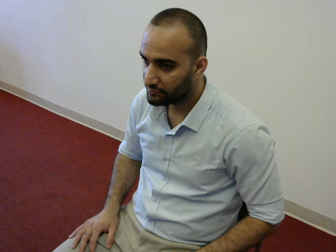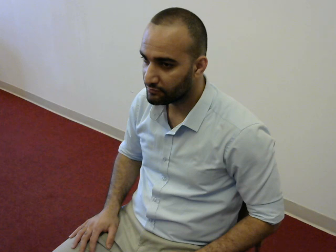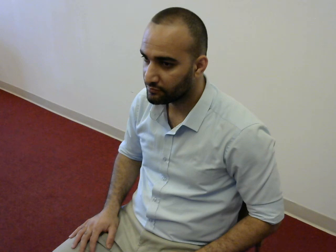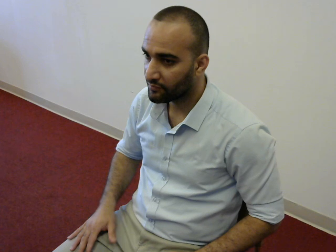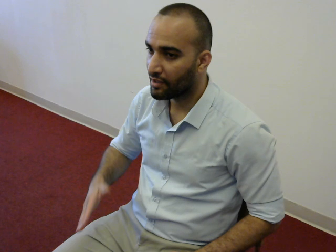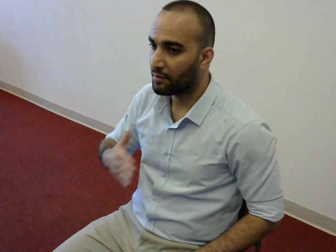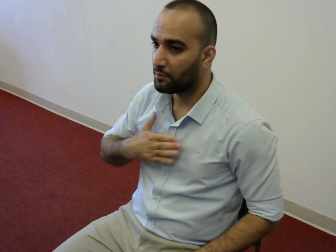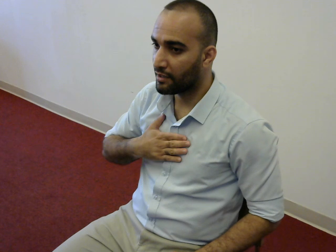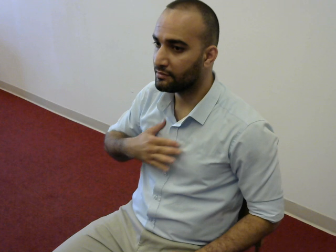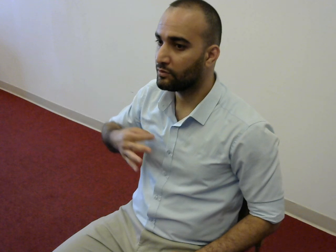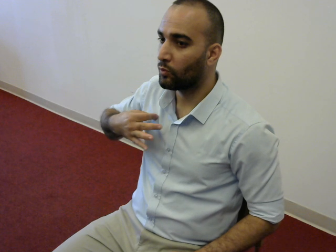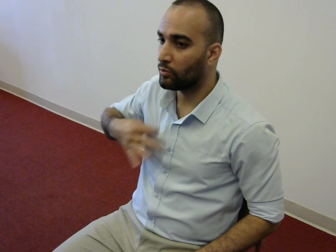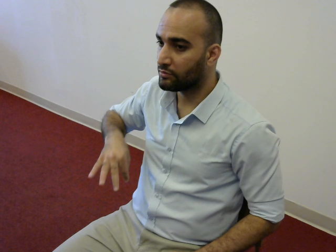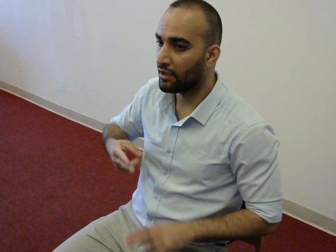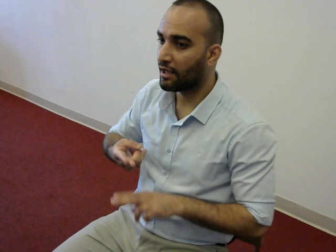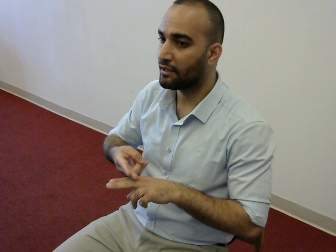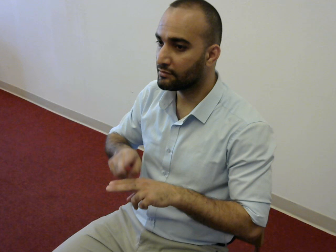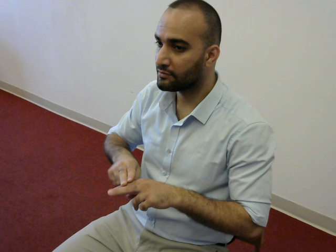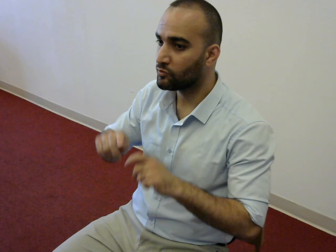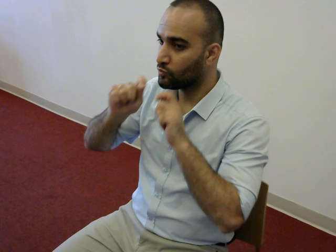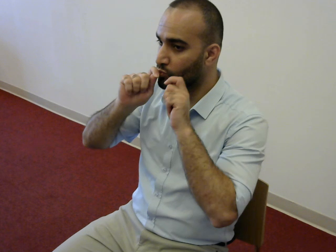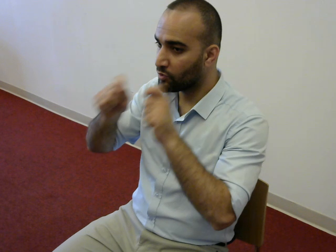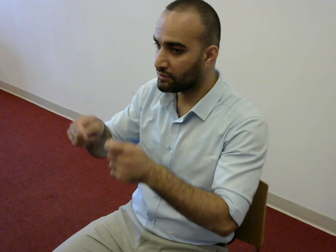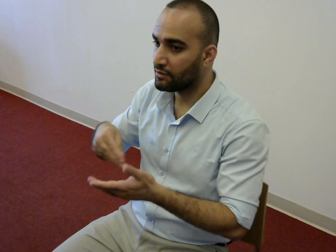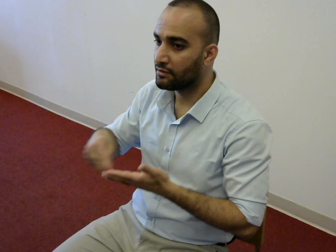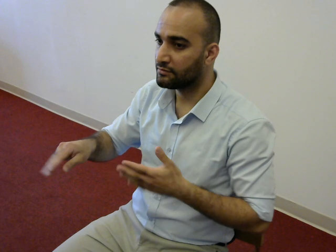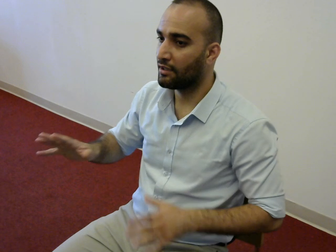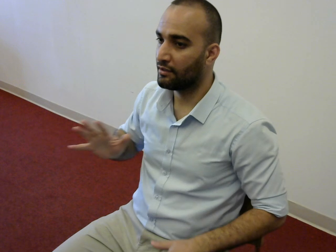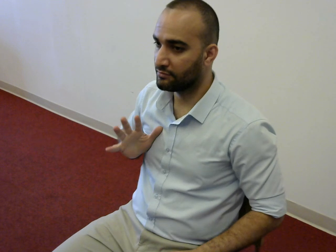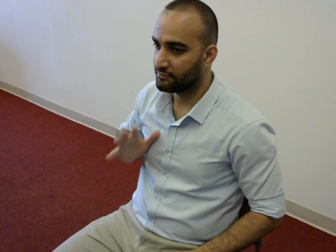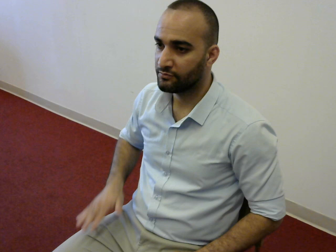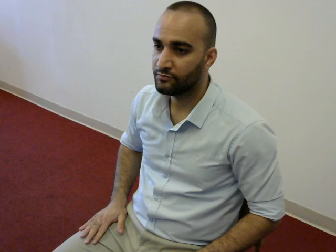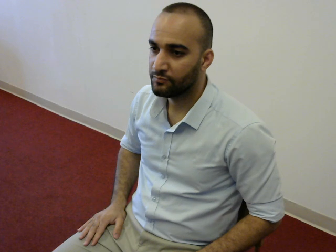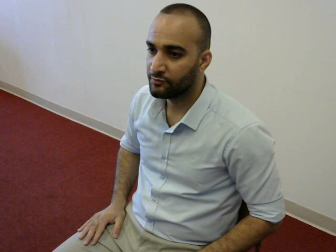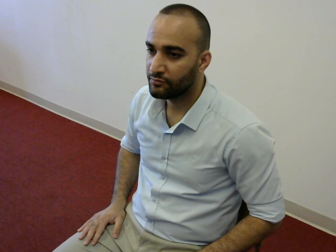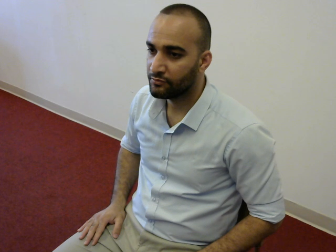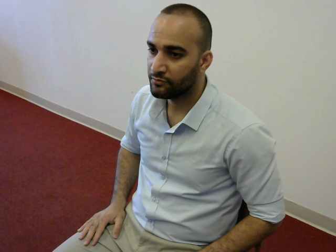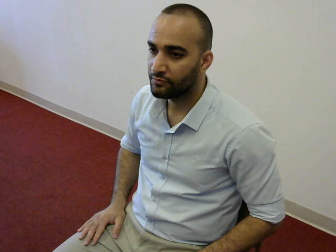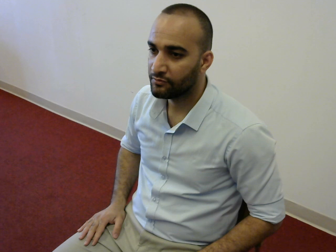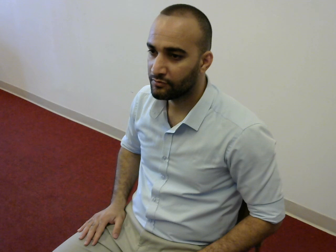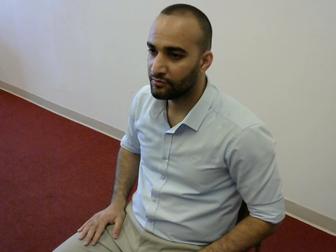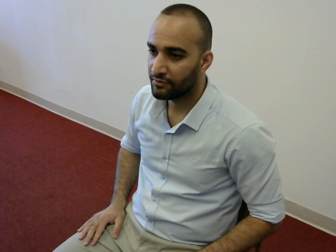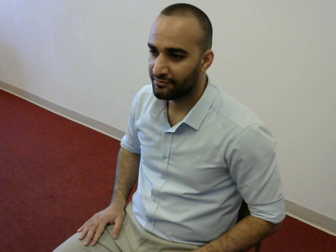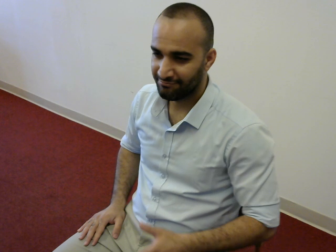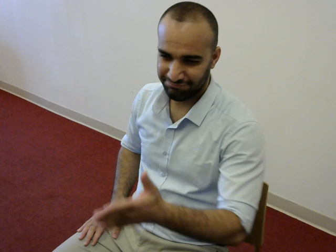Mən oğlum üçün hədiyyə almışam